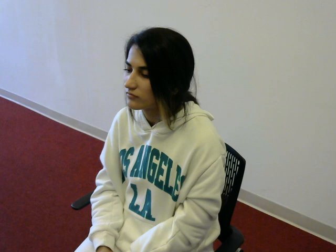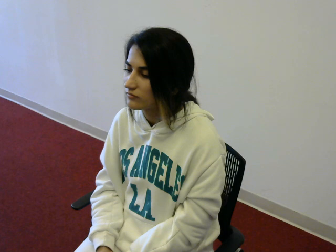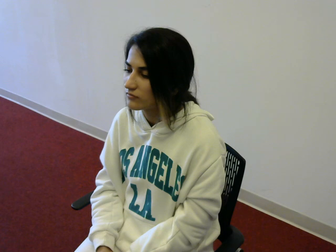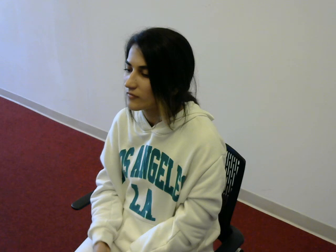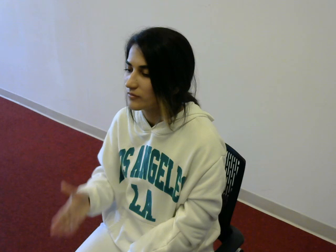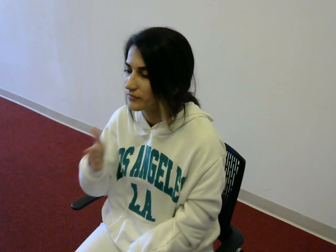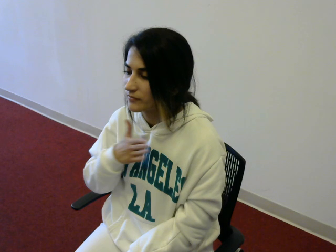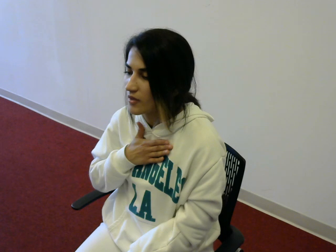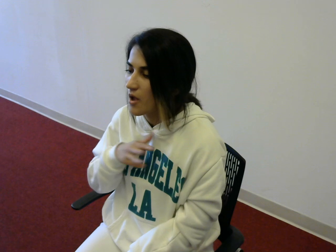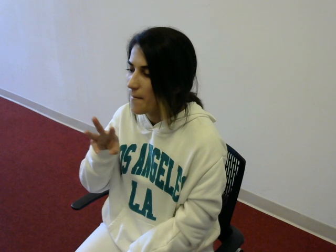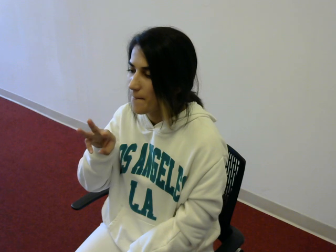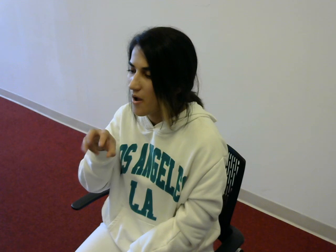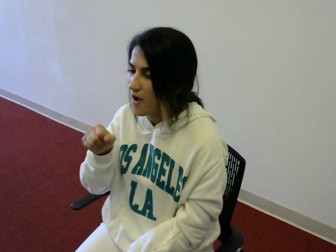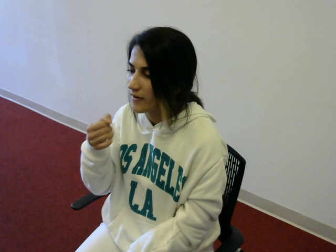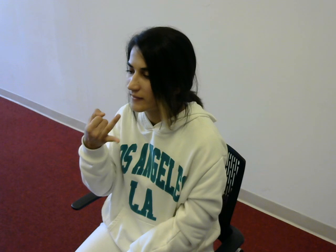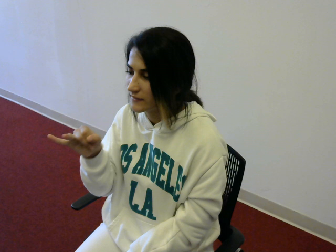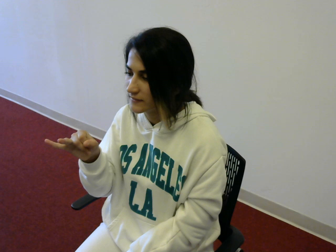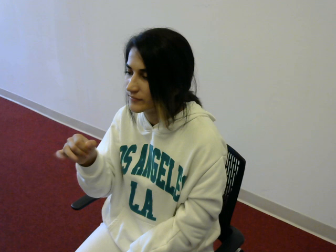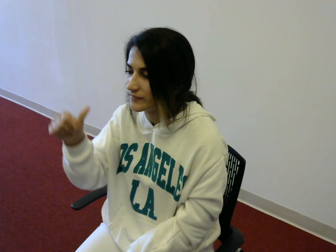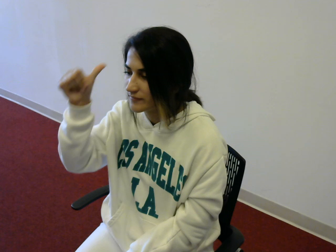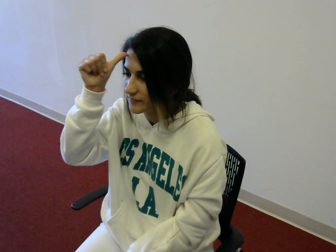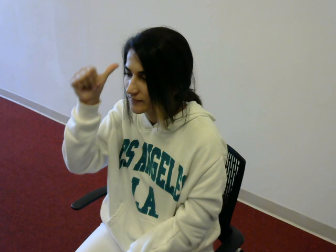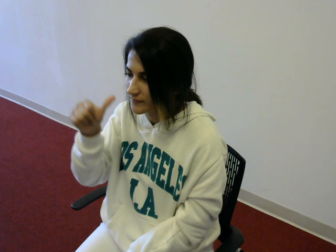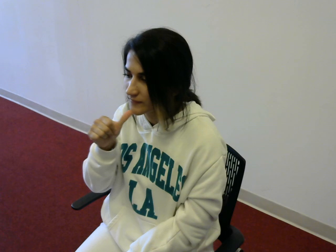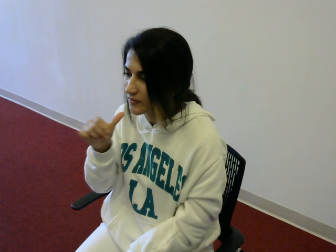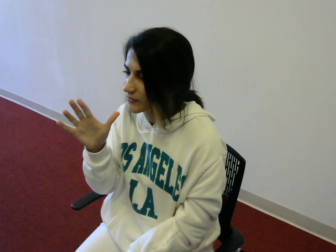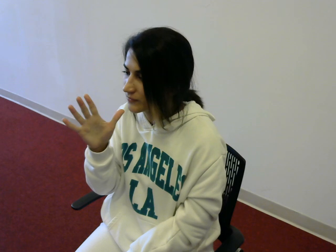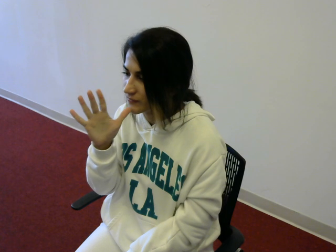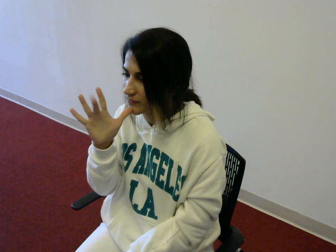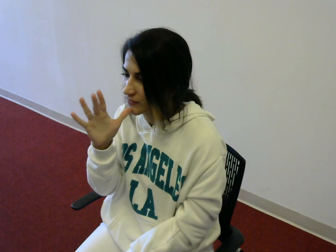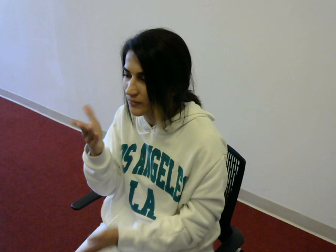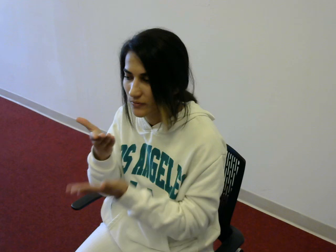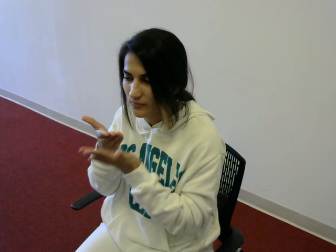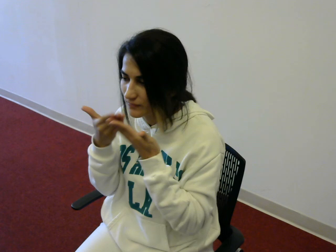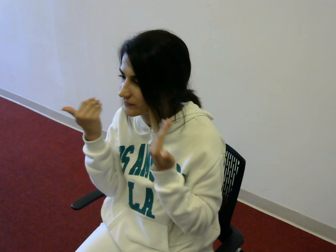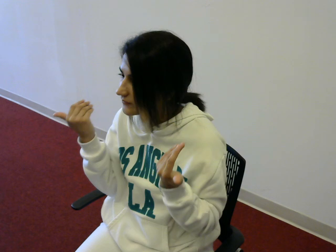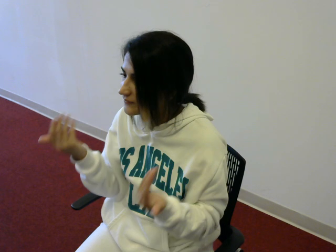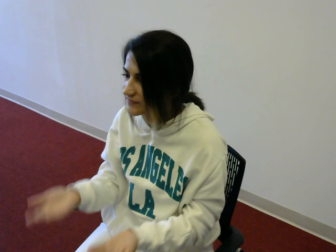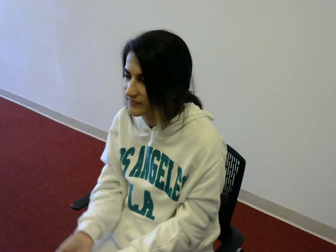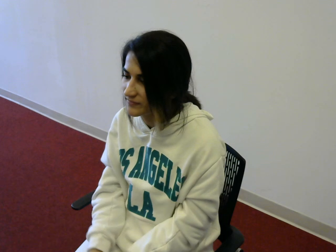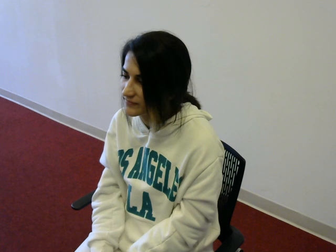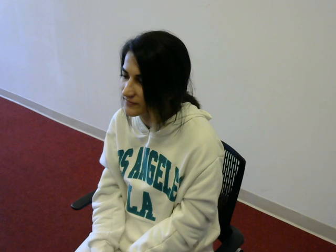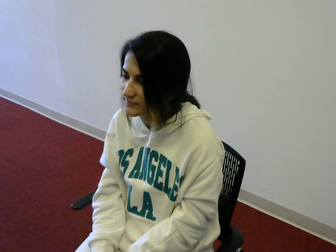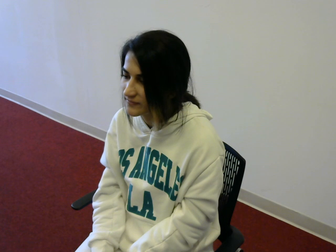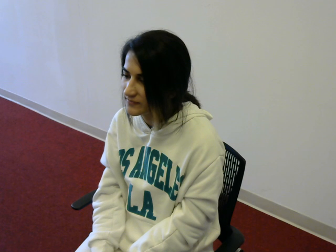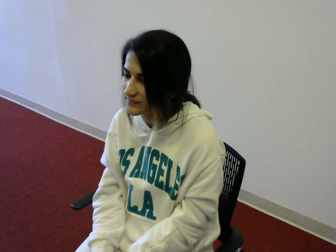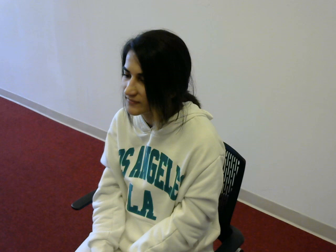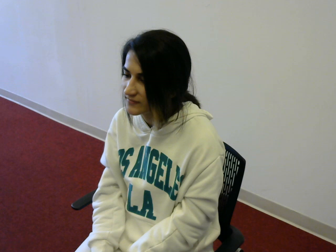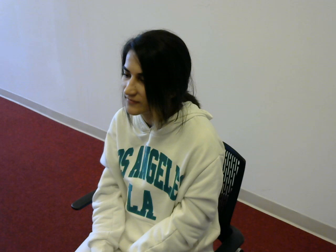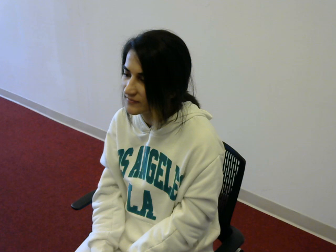Mənim may ayında vaxtım yoxdur